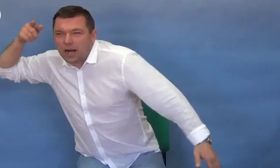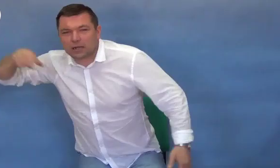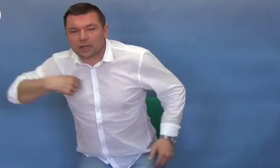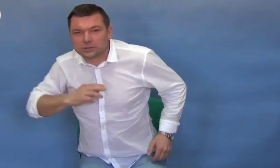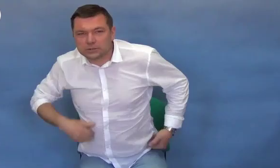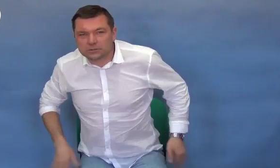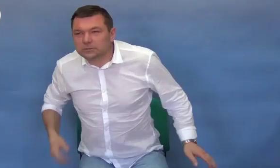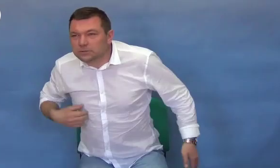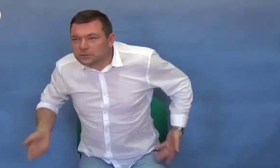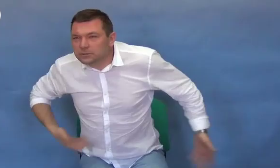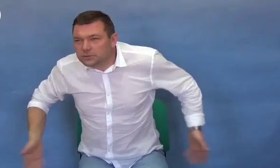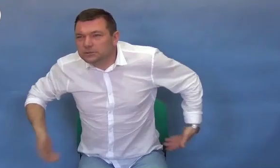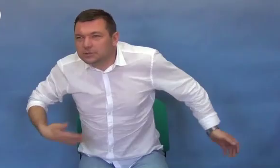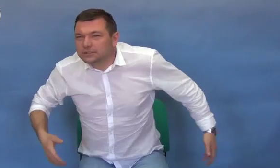Ja zdjąłem spodnie i szedłem długo.